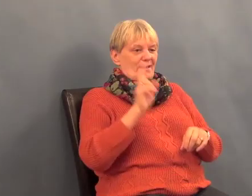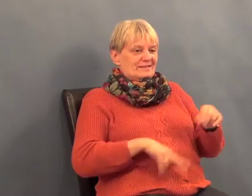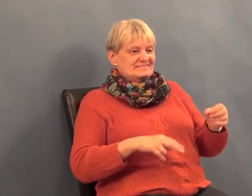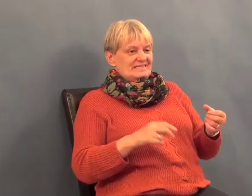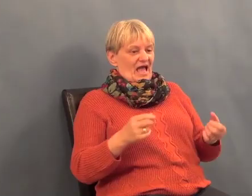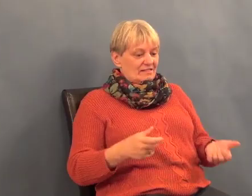"- Co ty robisz?"